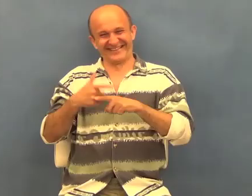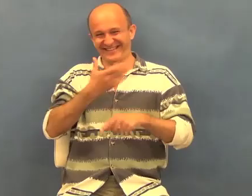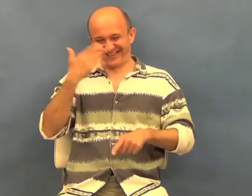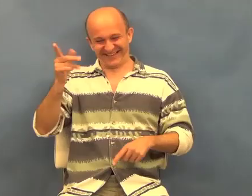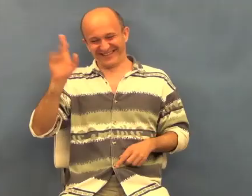Nie może być!